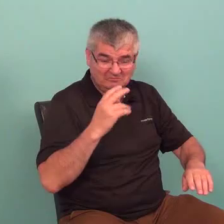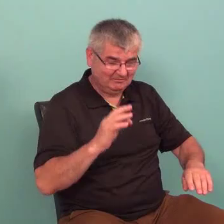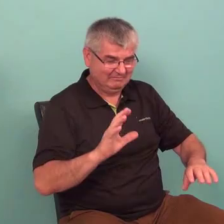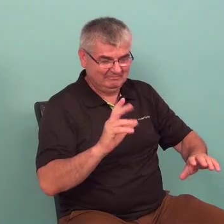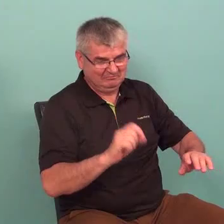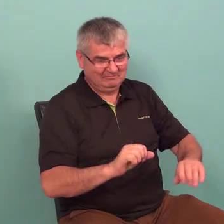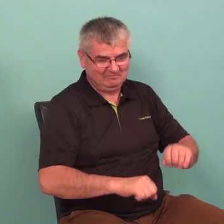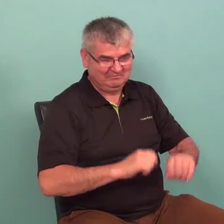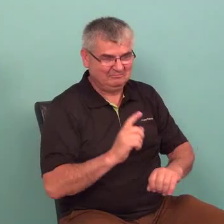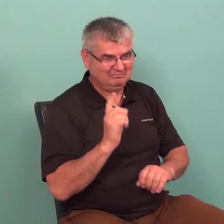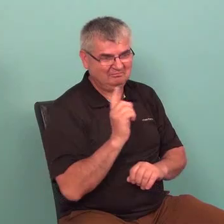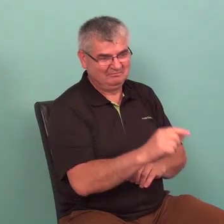Odjeżdża na rowerze.